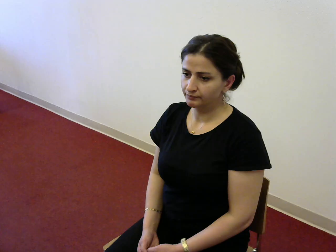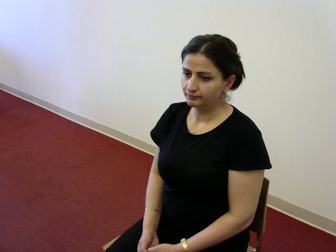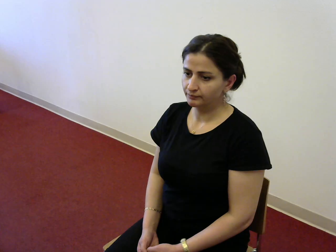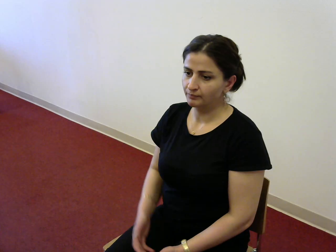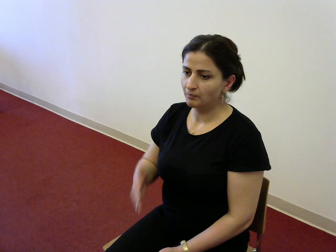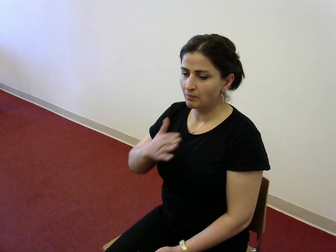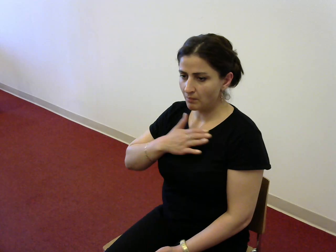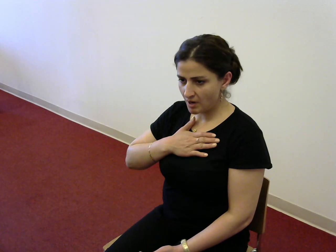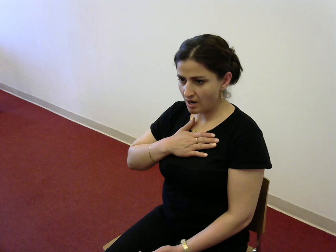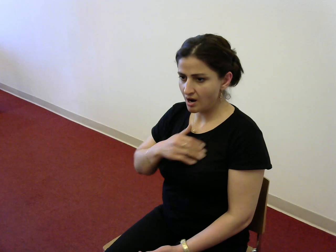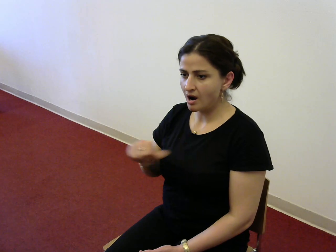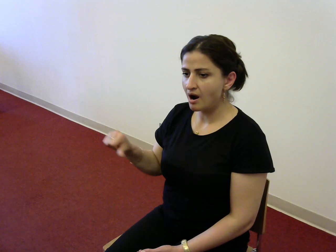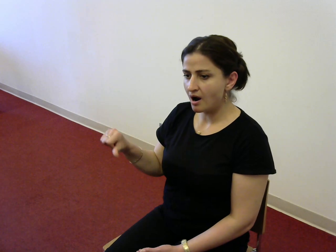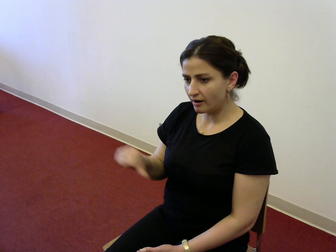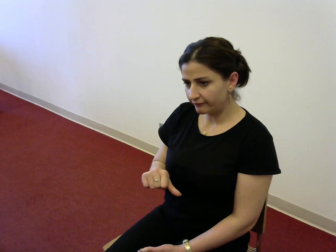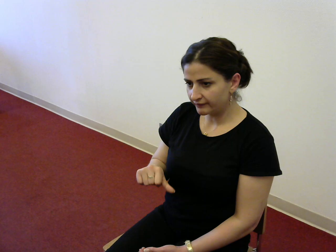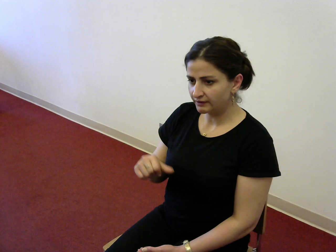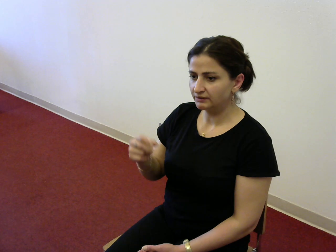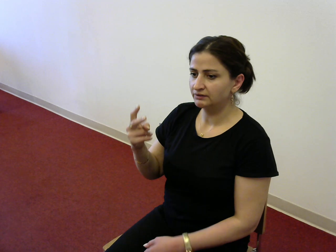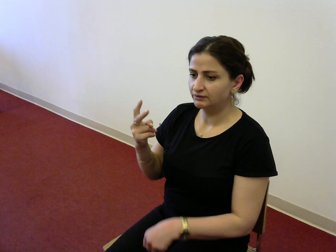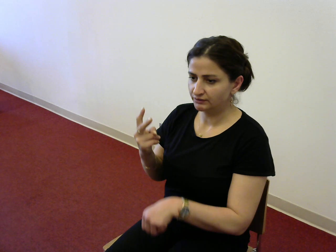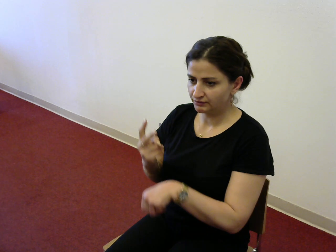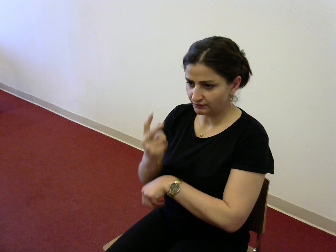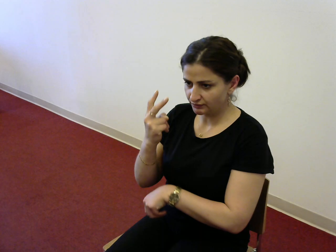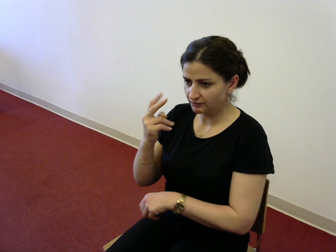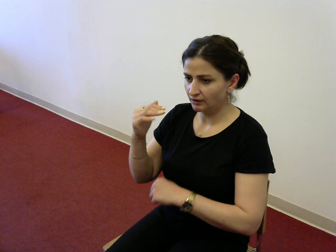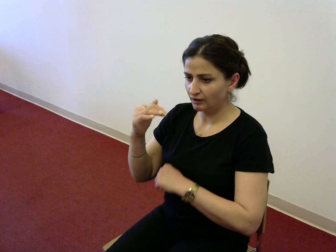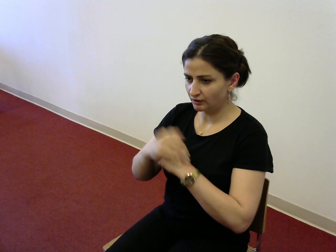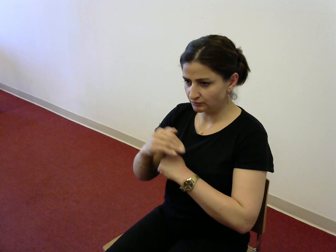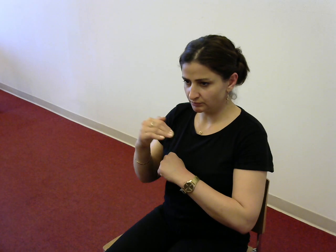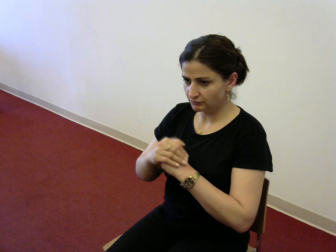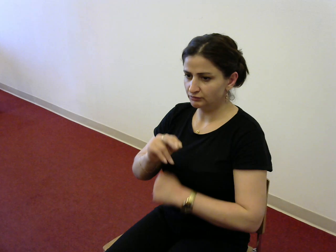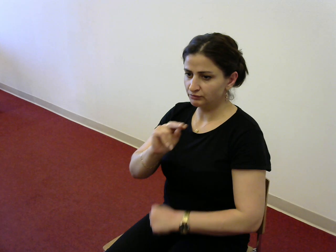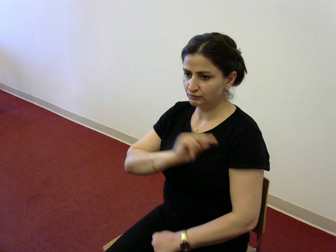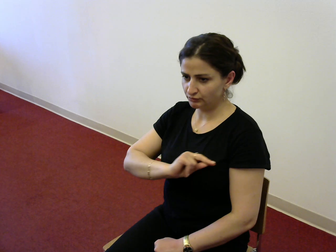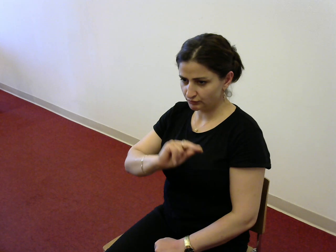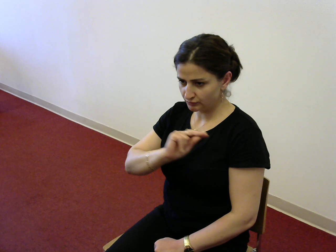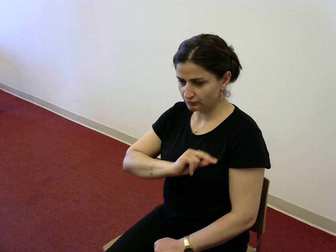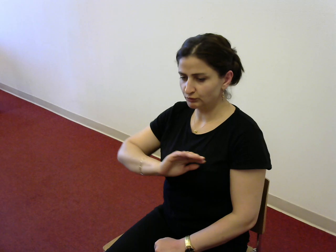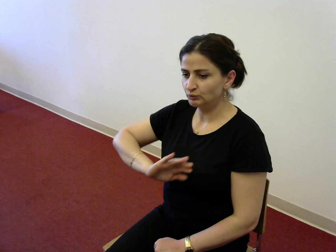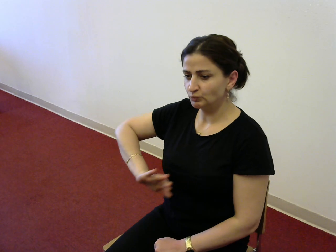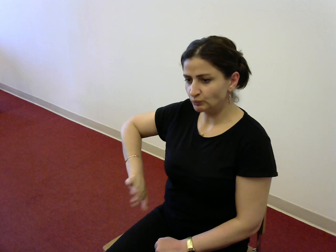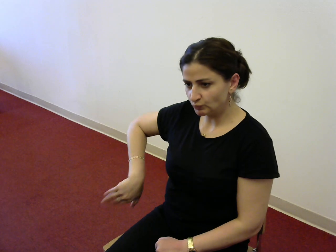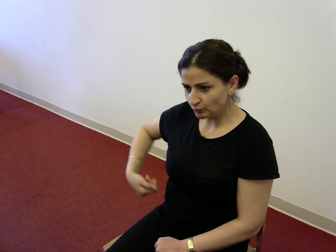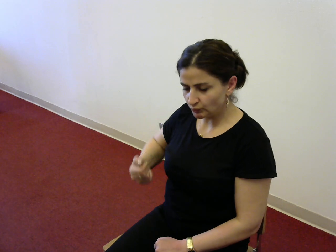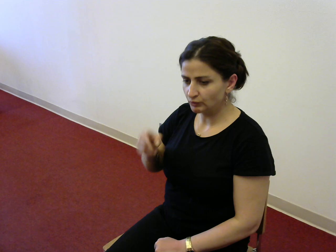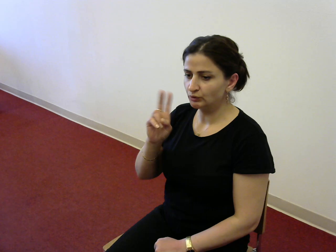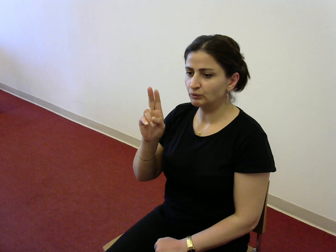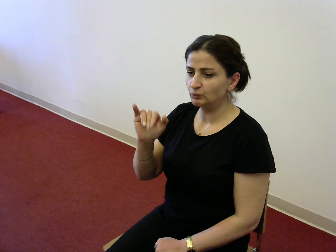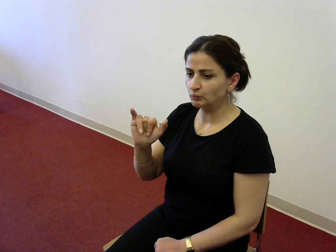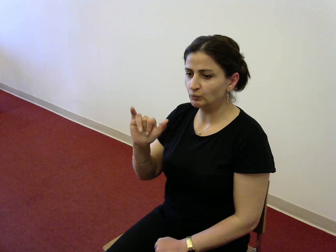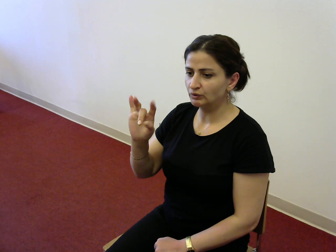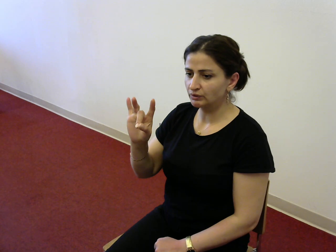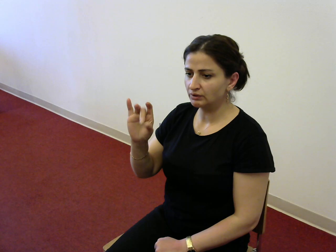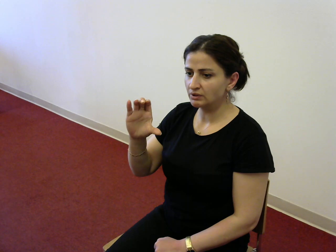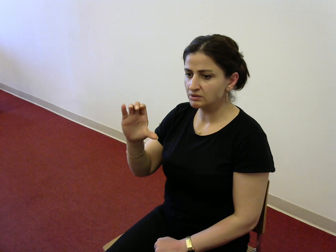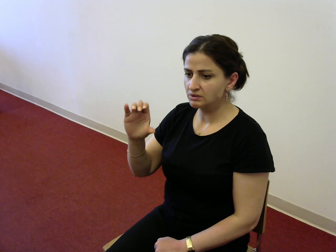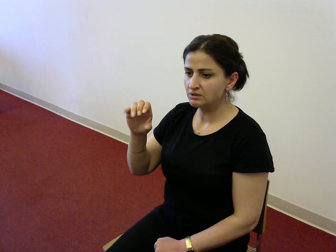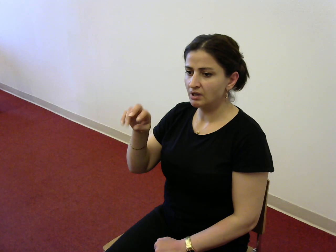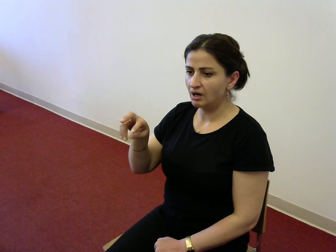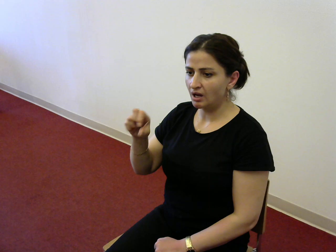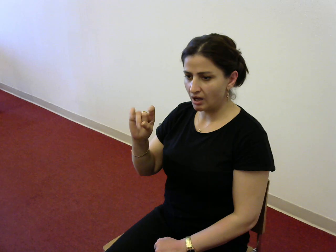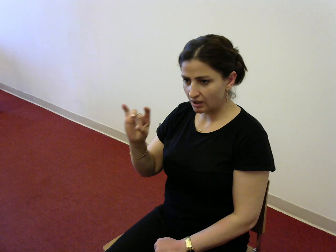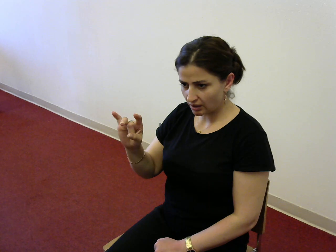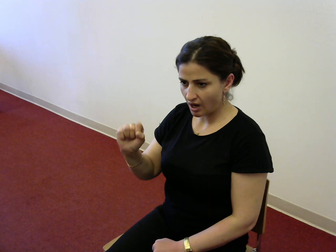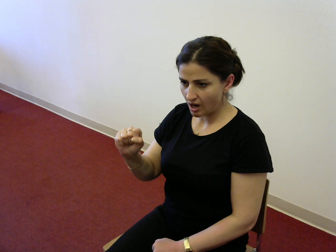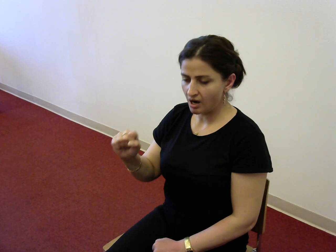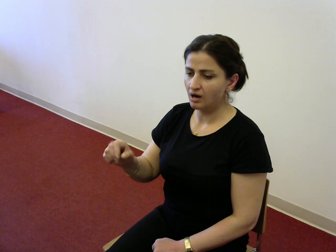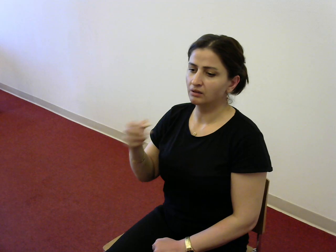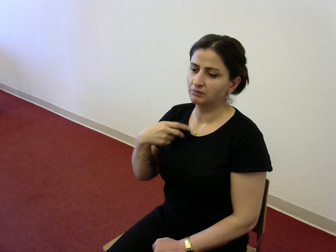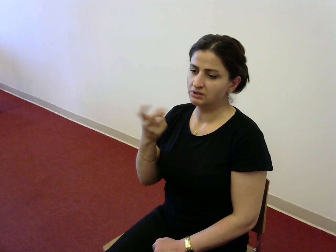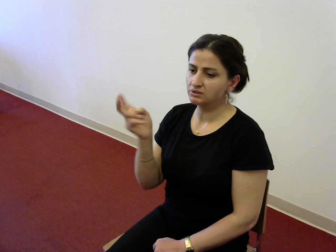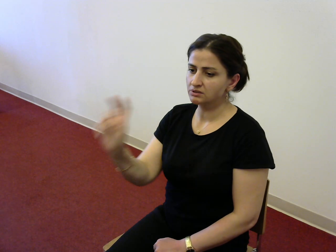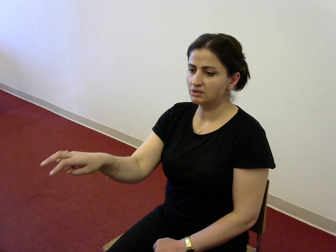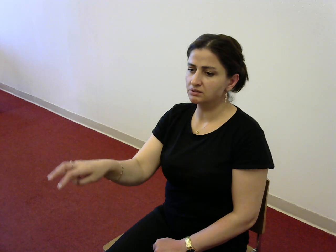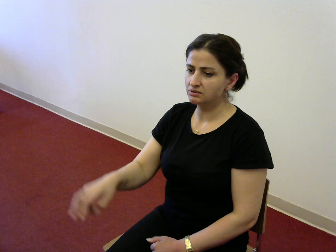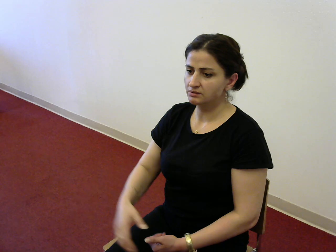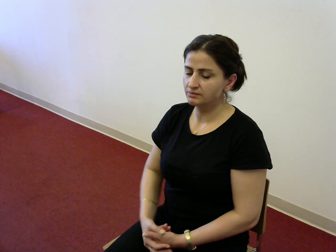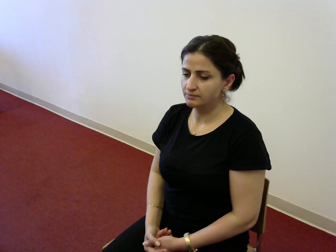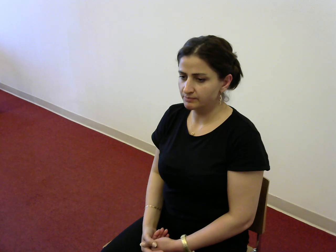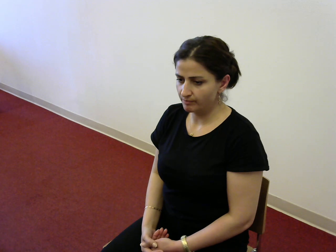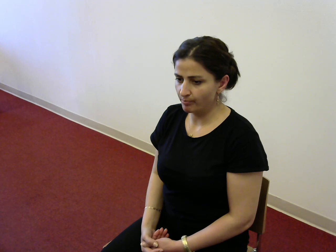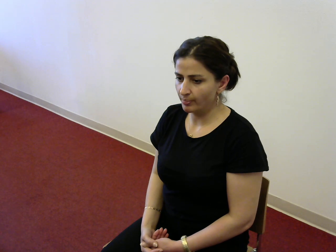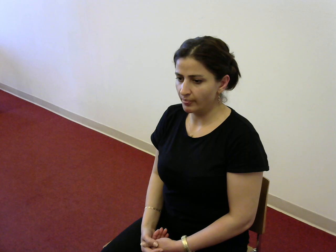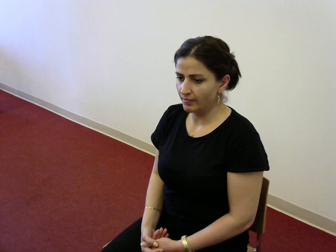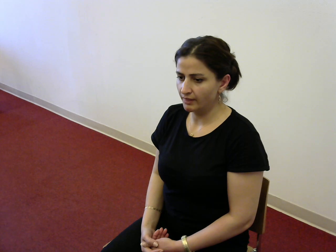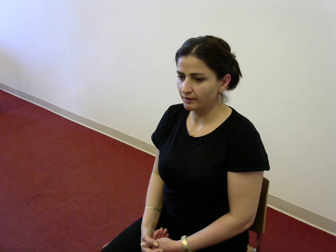Mən həftədə 2 dəfə axşam işdən sonra kursa gedirəm